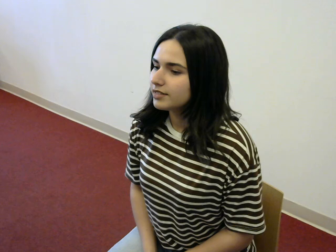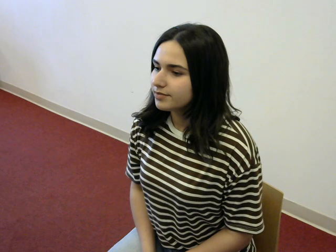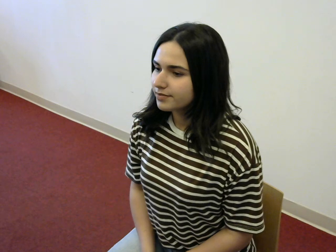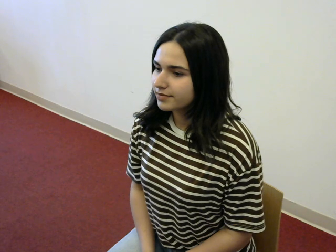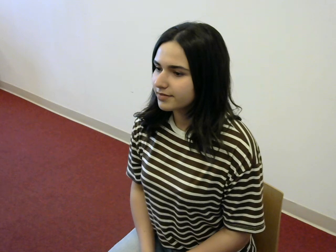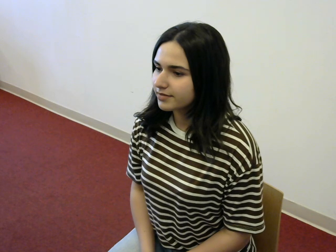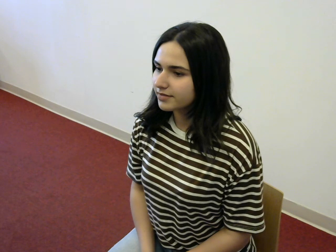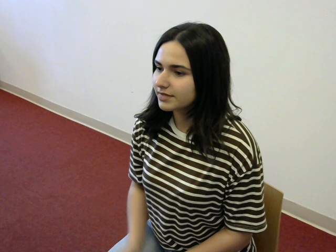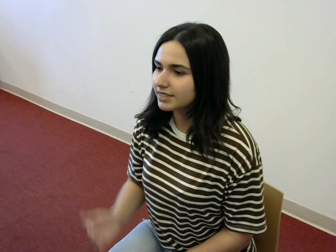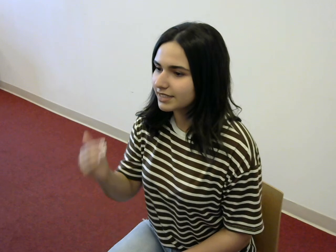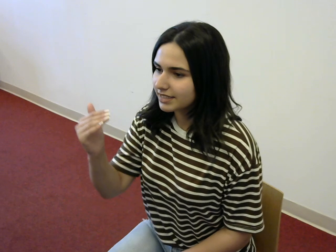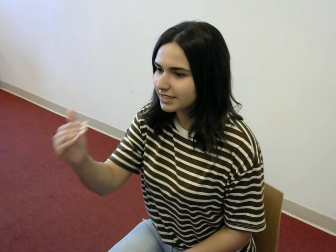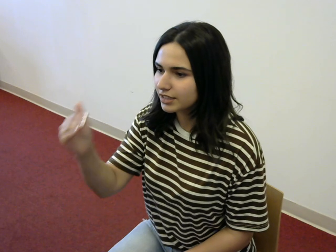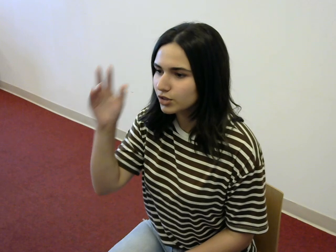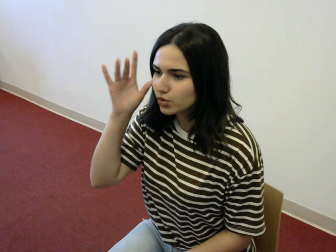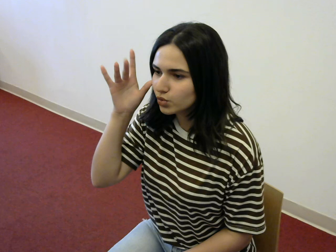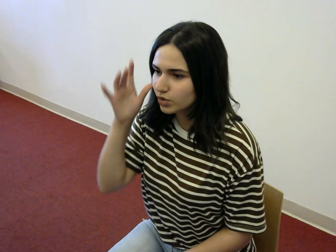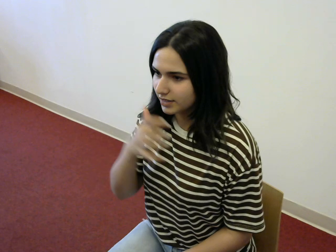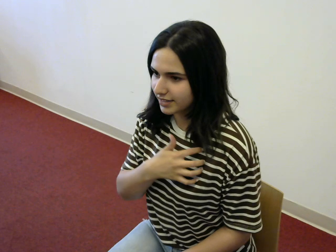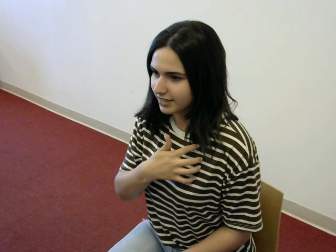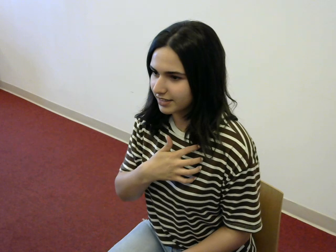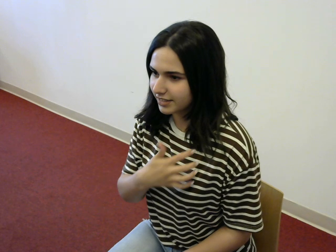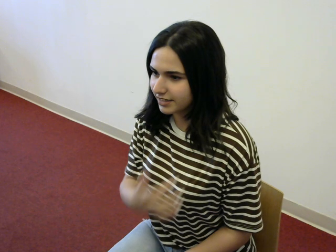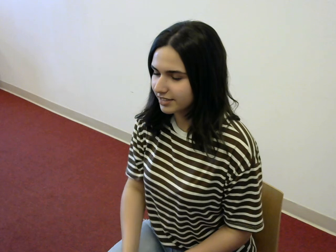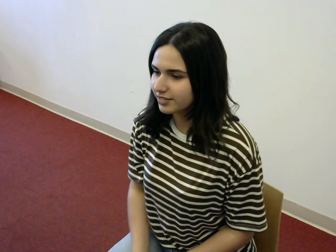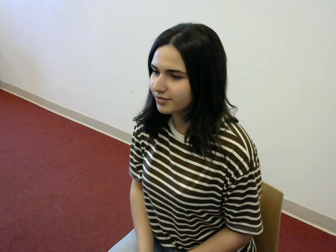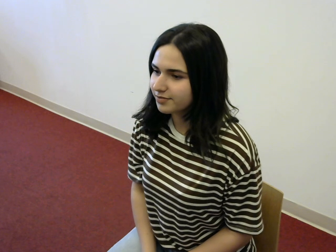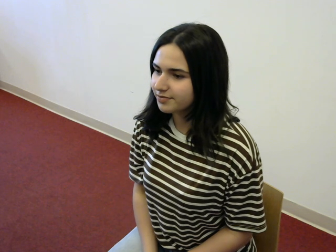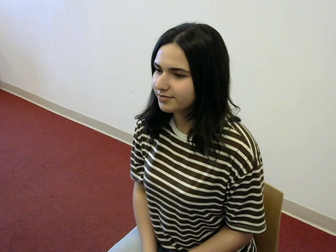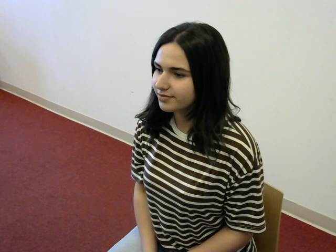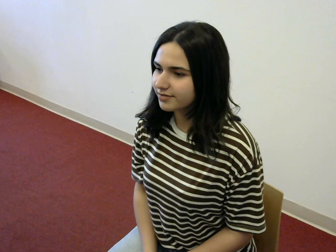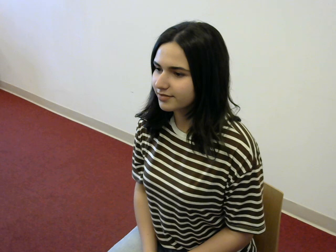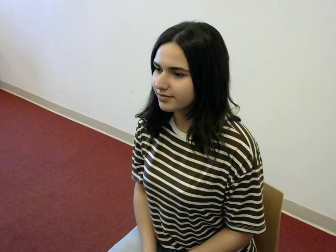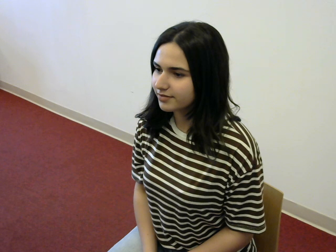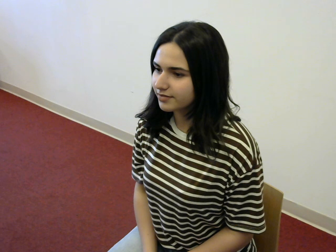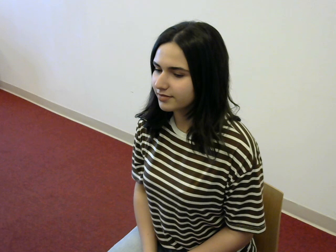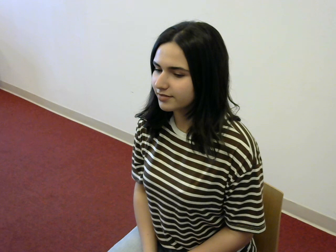Siz su istəyirsiniz?